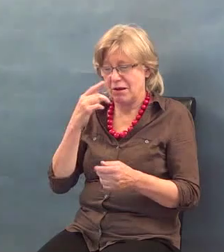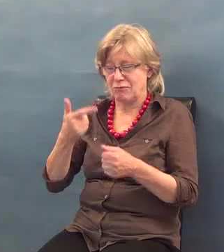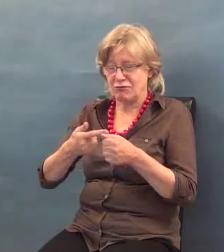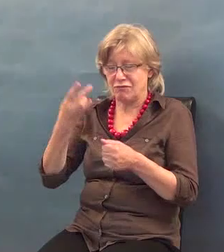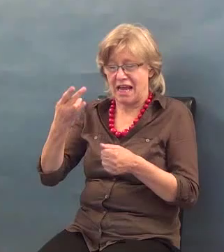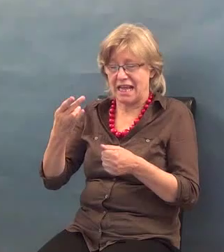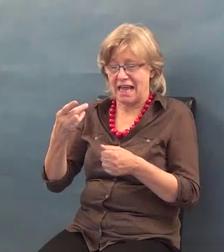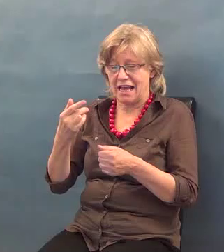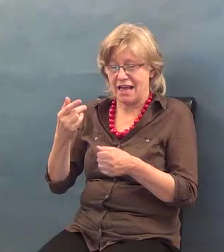Patrzę na dwudziestego czwartego.